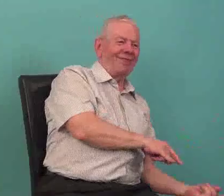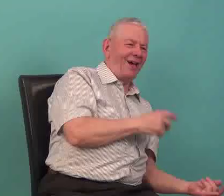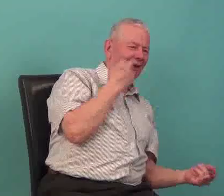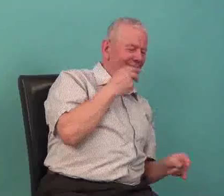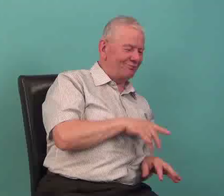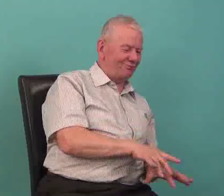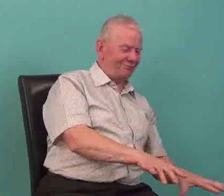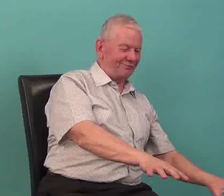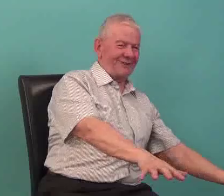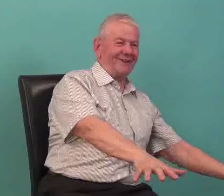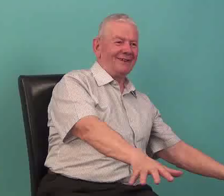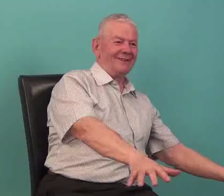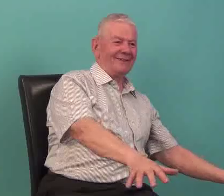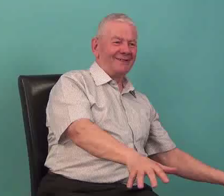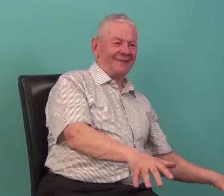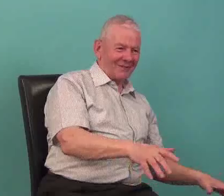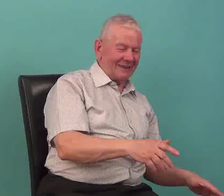Gruszki się rozsypują.